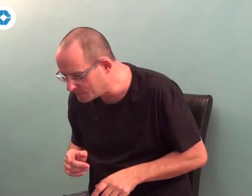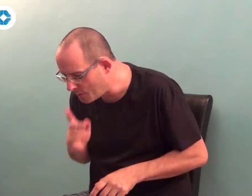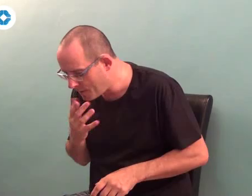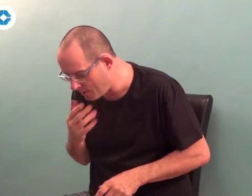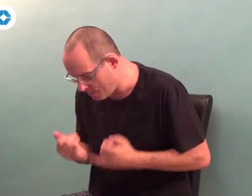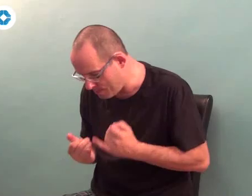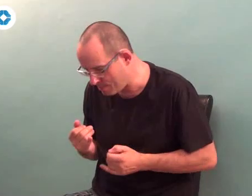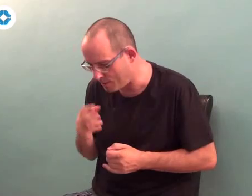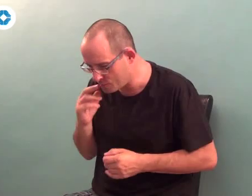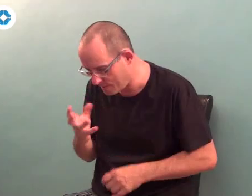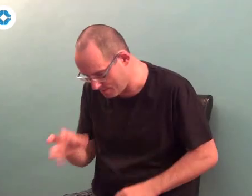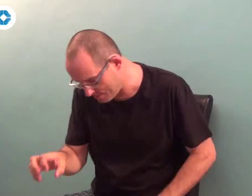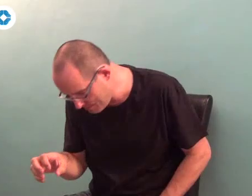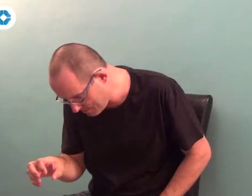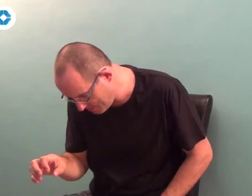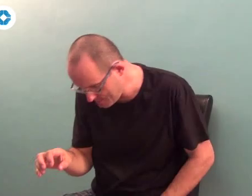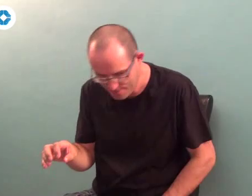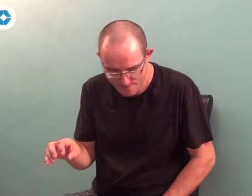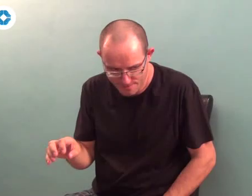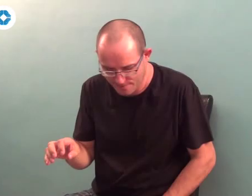Trzyma rower, bierze gruszkę i się zastanawia.